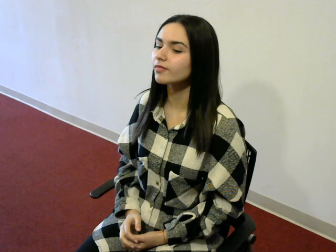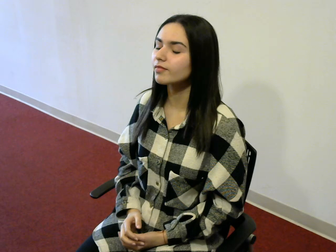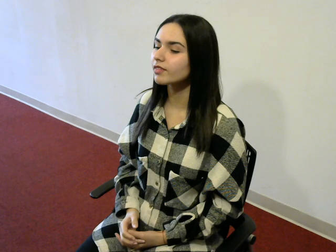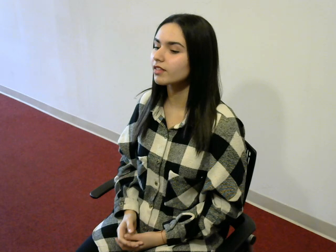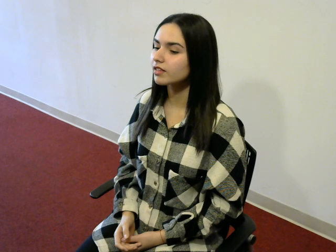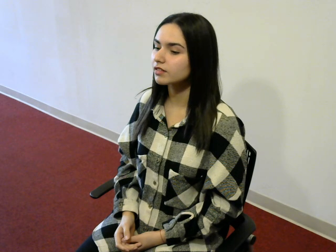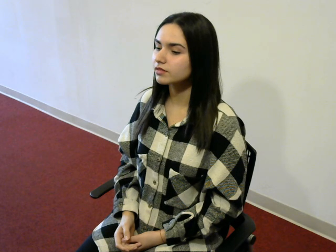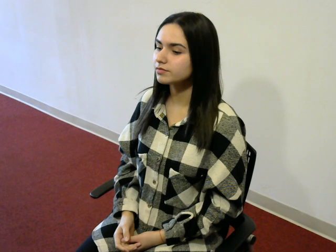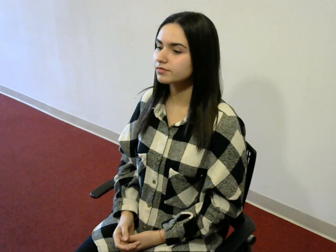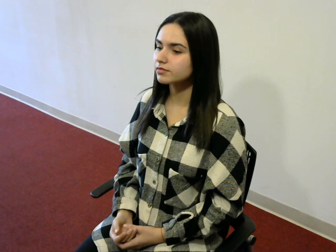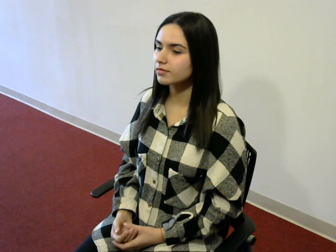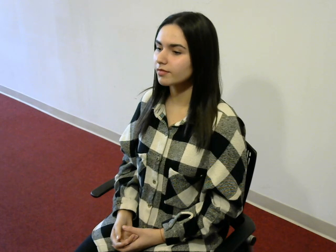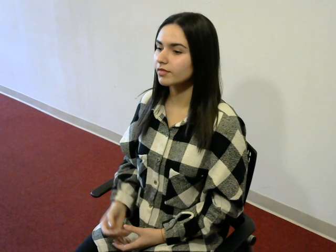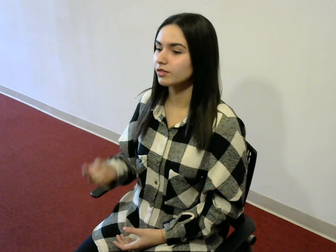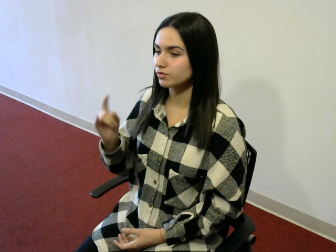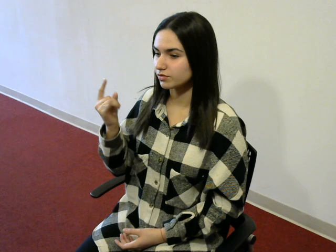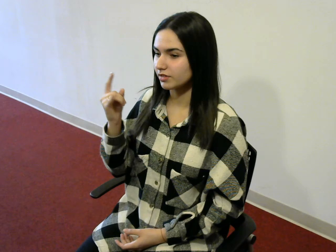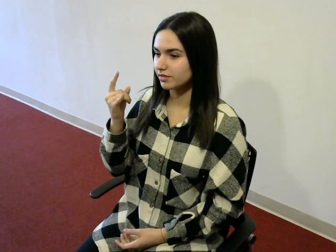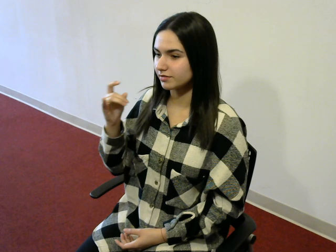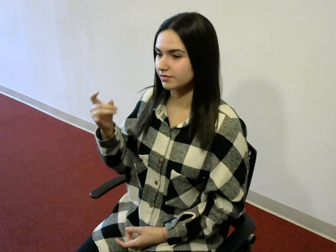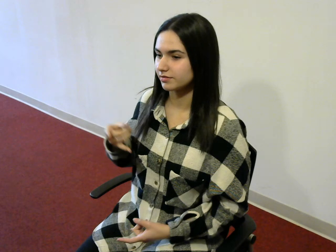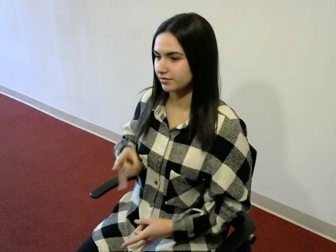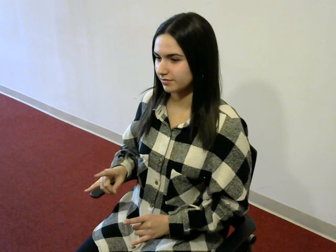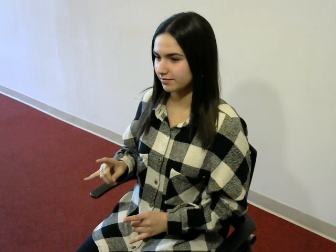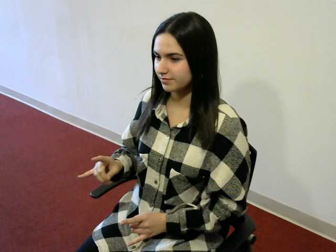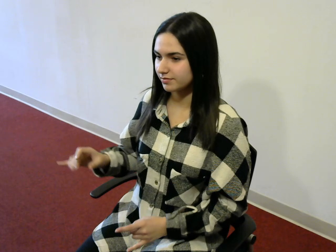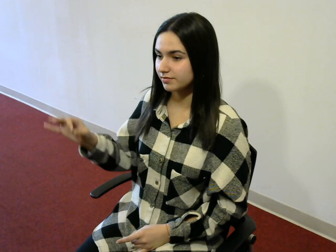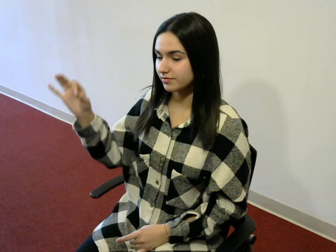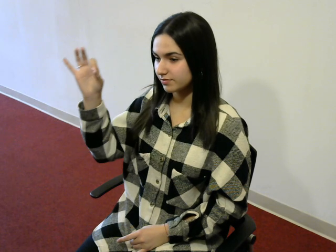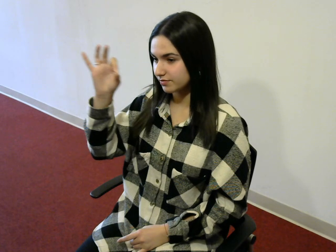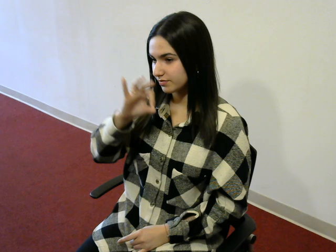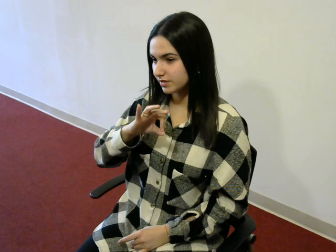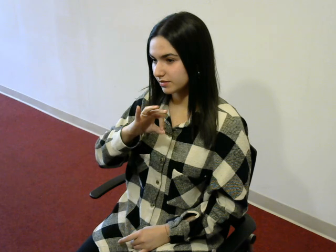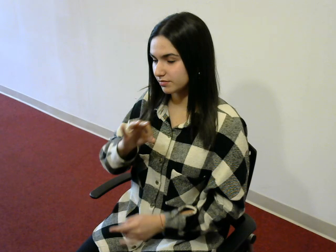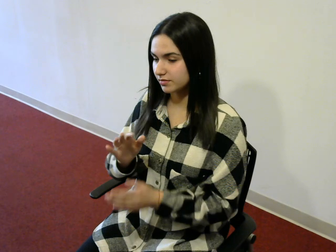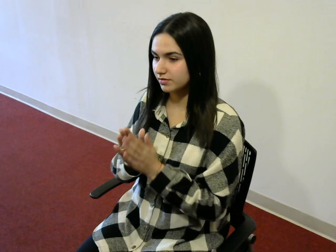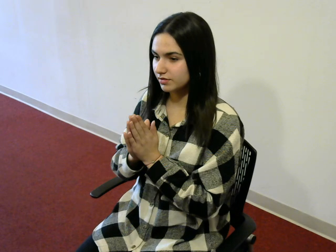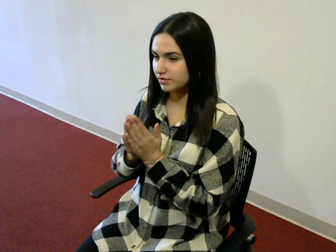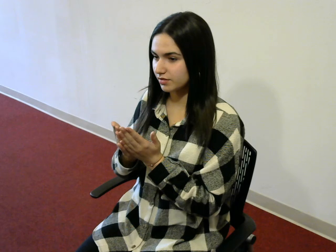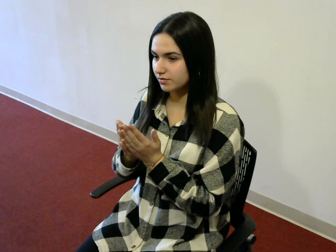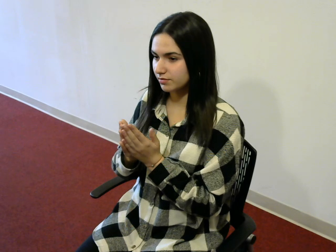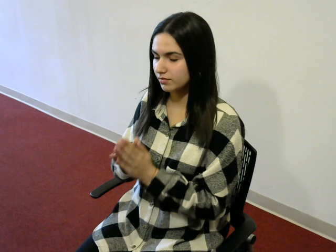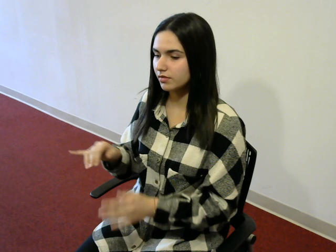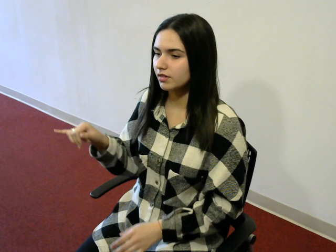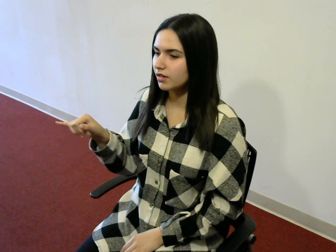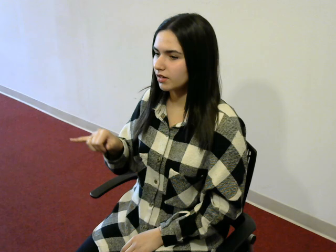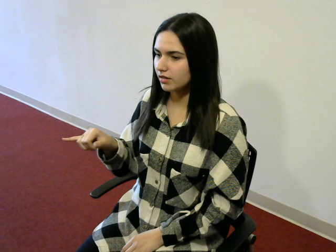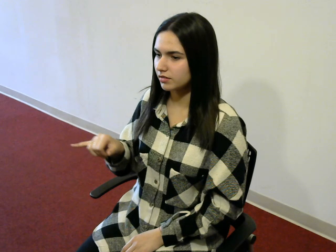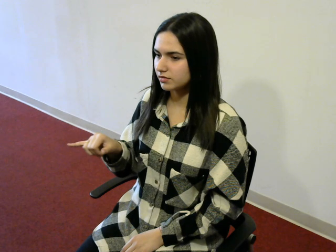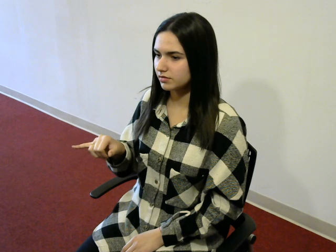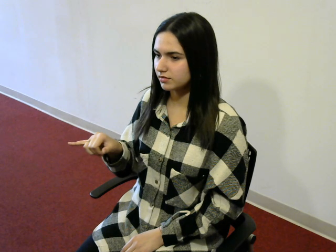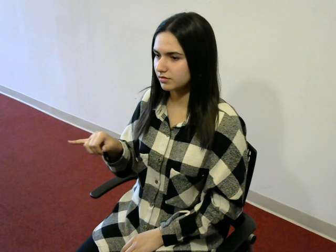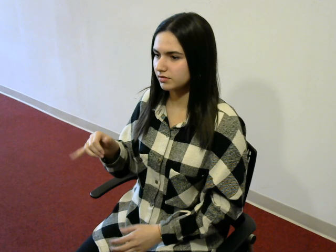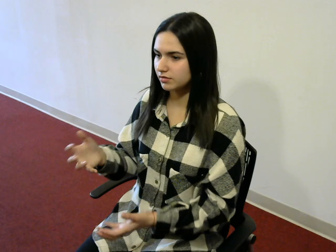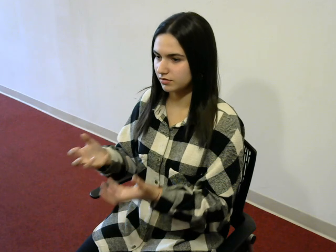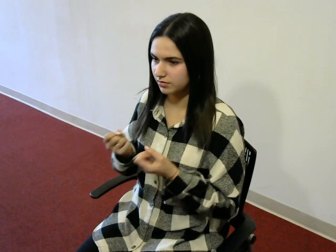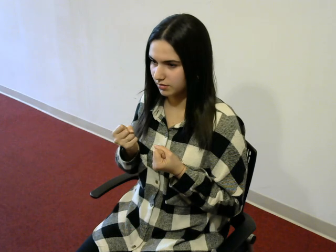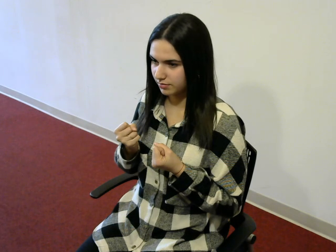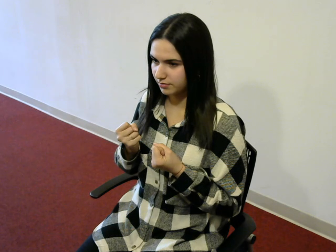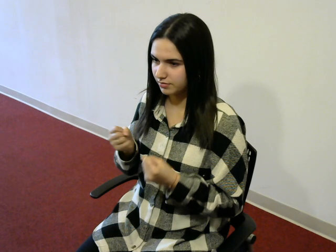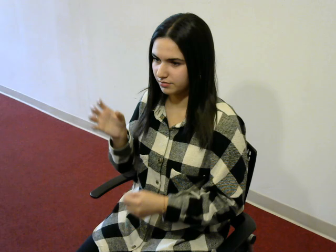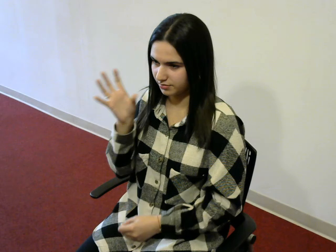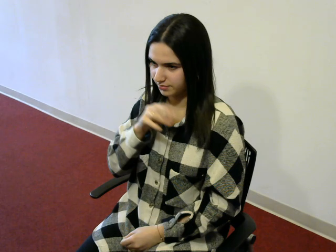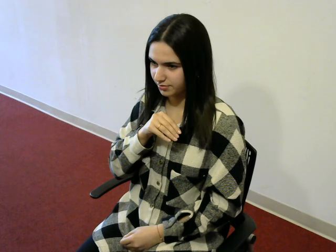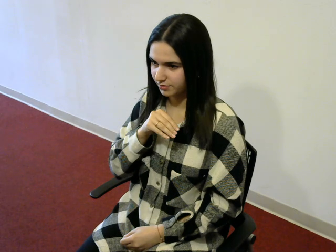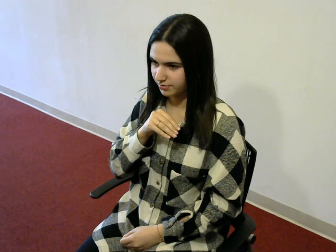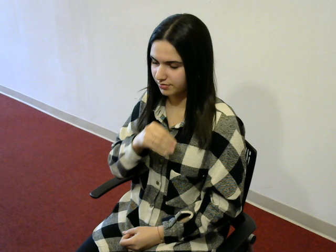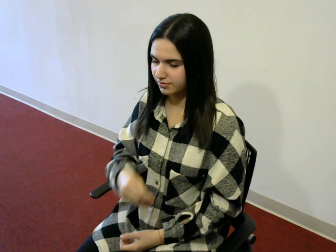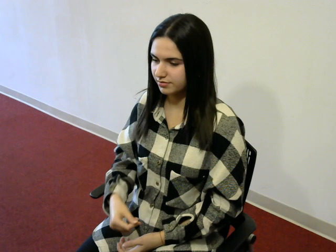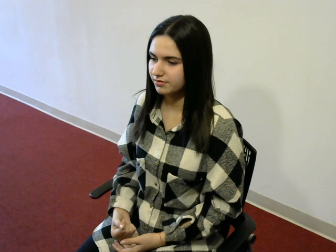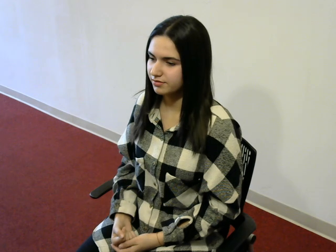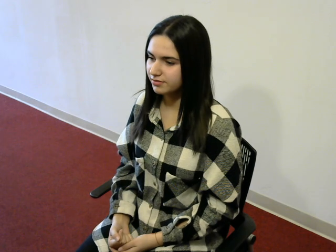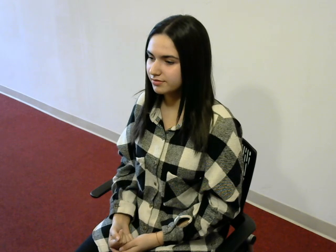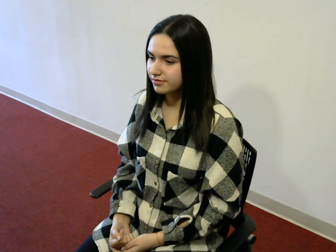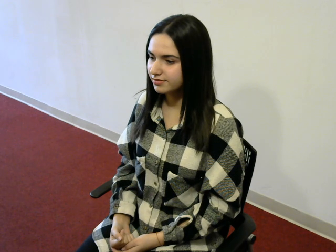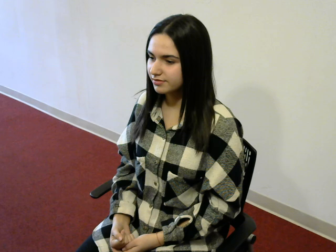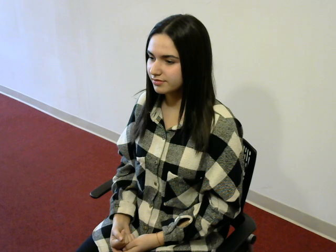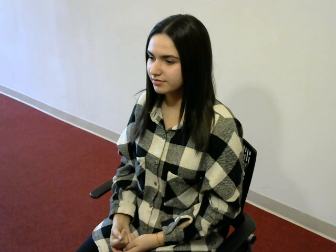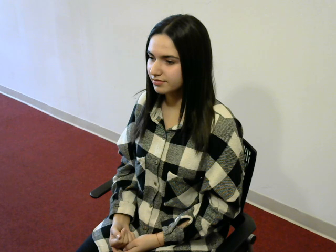Uşağın doğum haqqında şəhadətnaməsini hardan ala bilərəm?